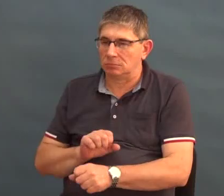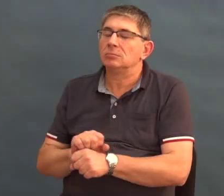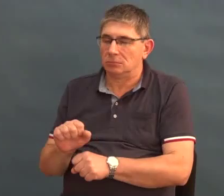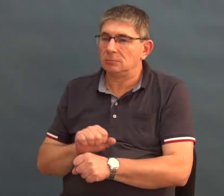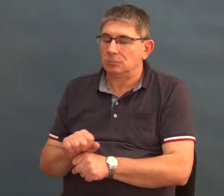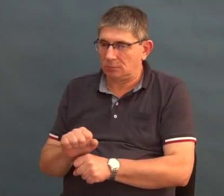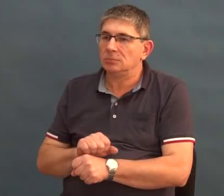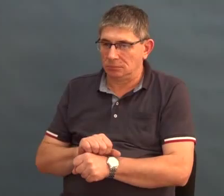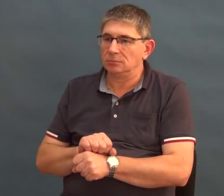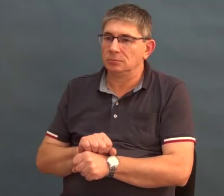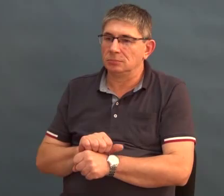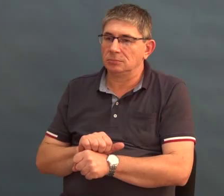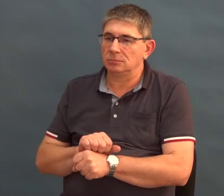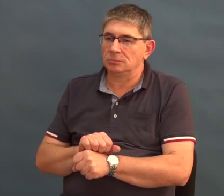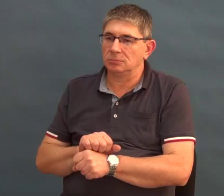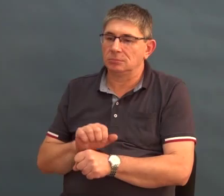Jest.